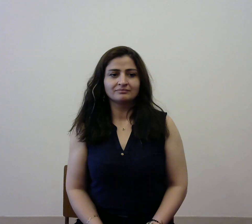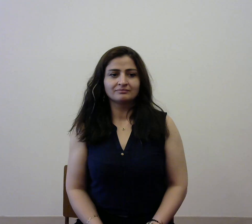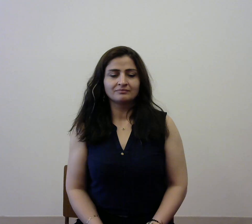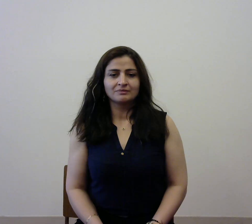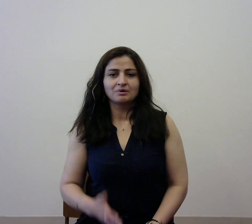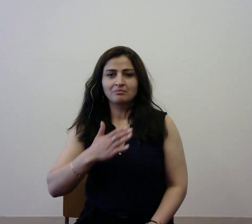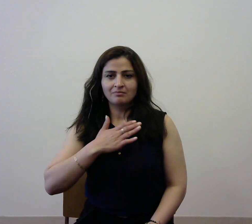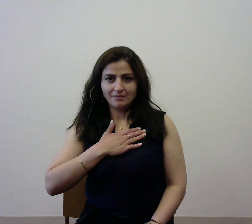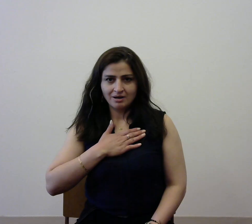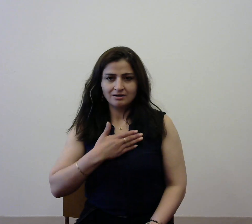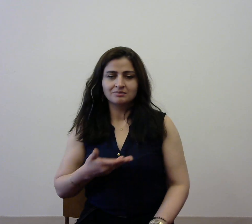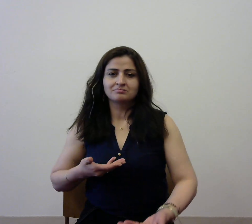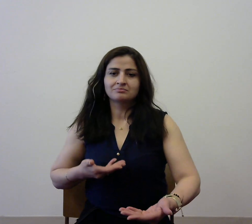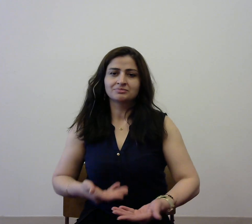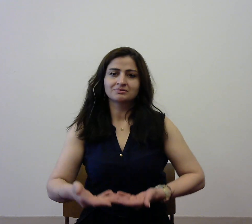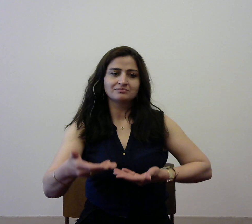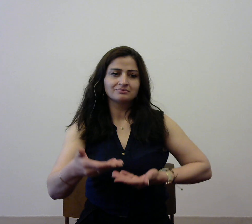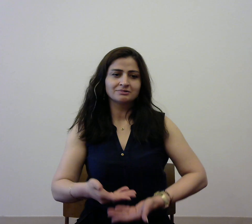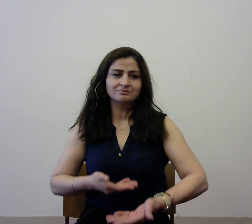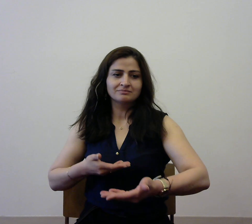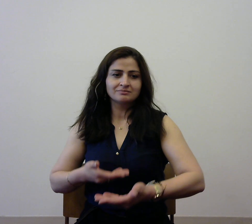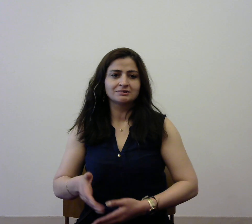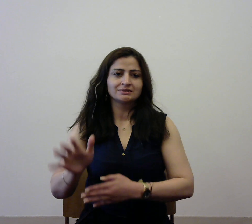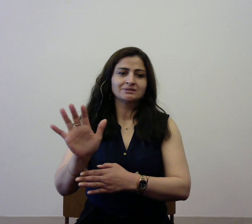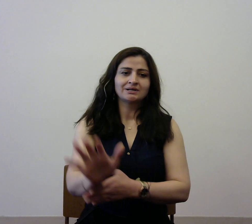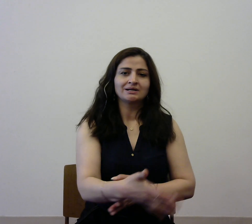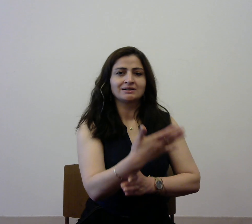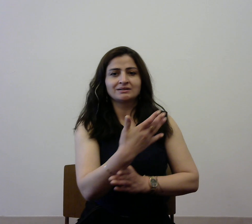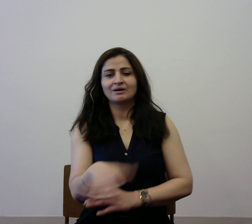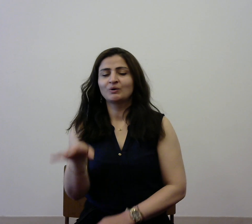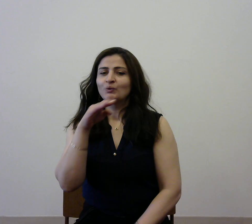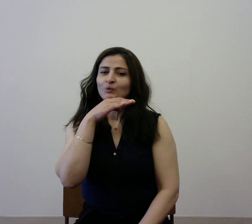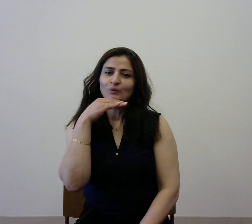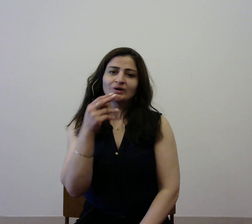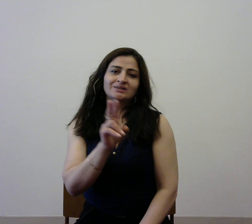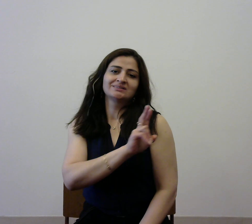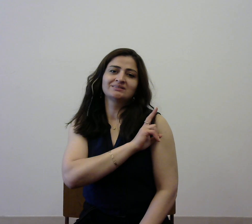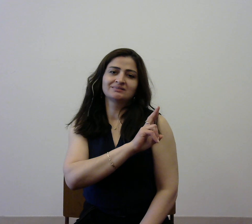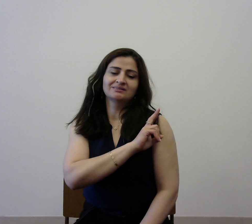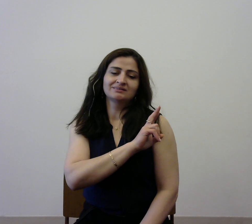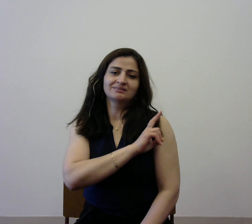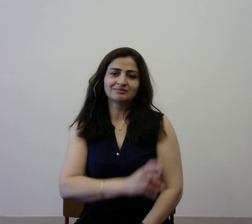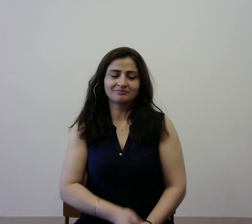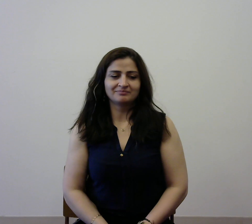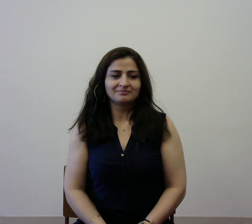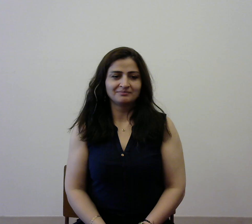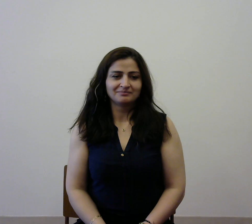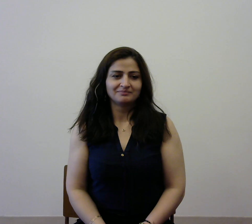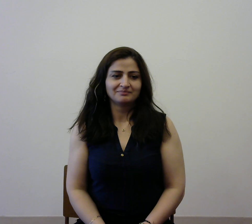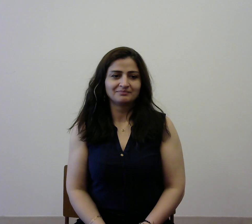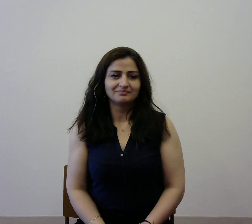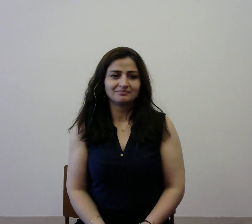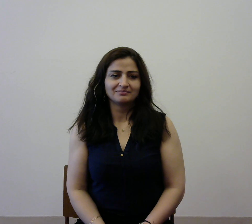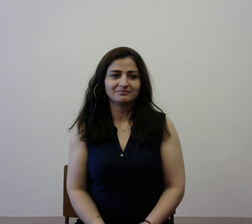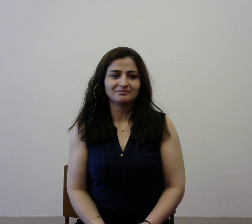Mən piyada gəzməyi çox sevirəm